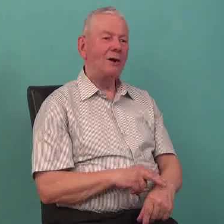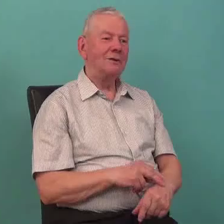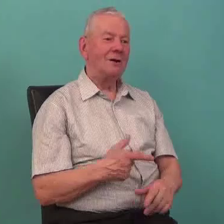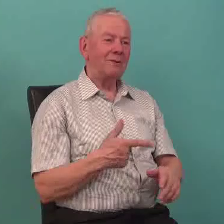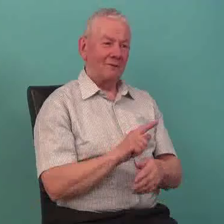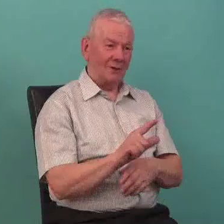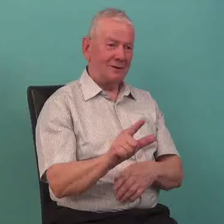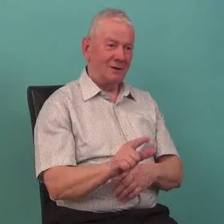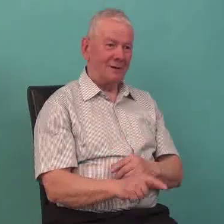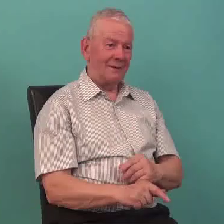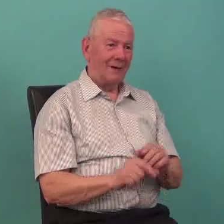Dwunastą?